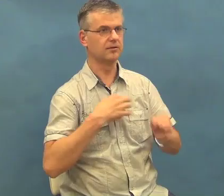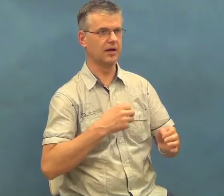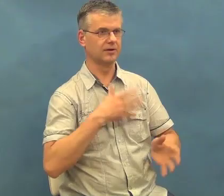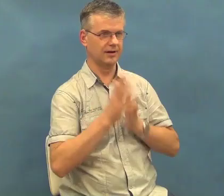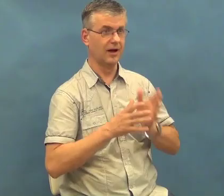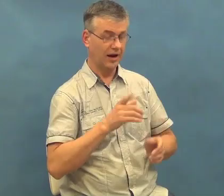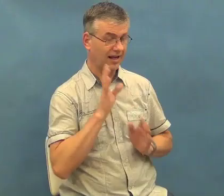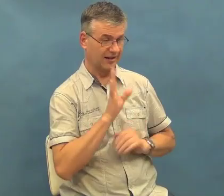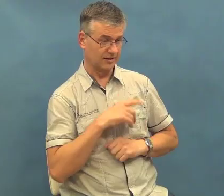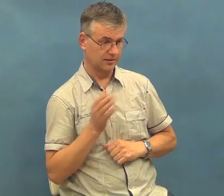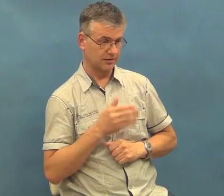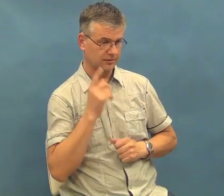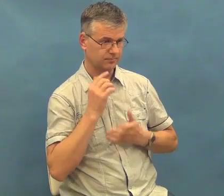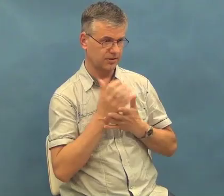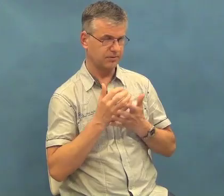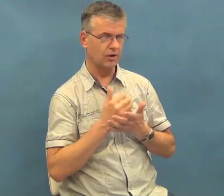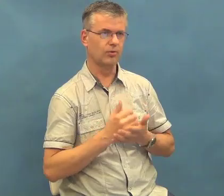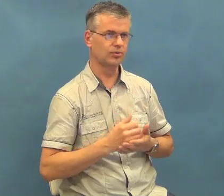A jeśli mam oglądać i zapamiętywać, to ciężko.